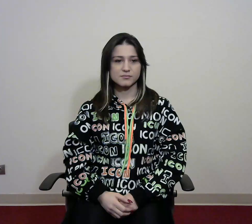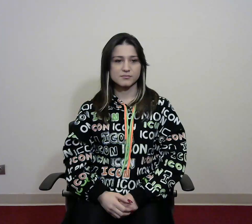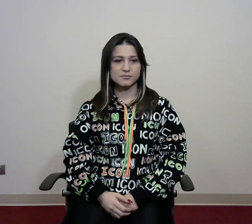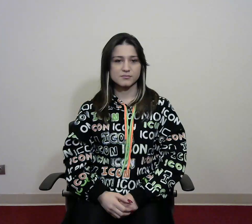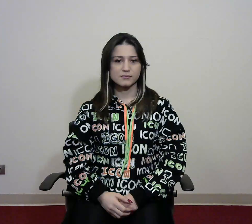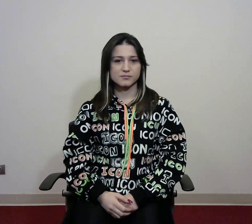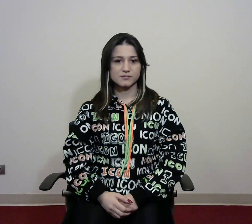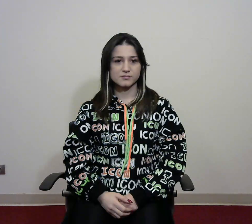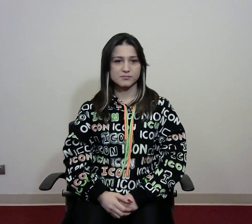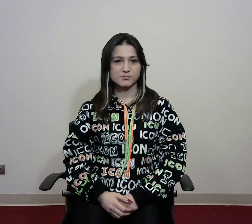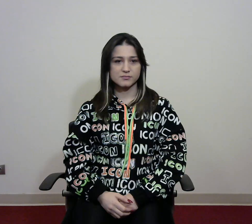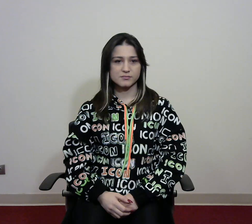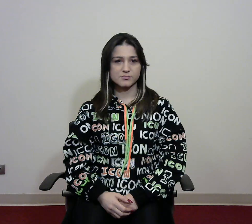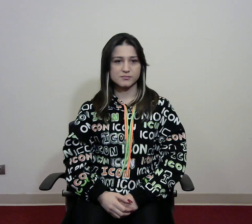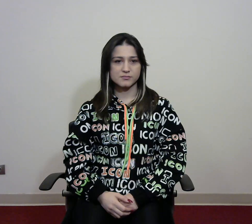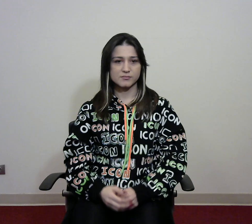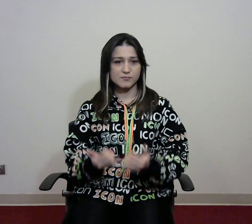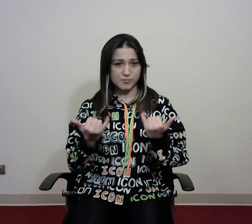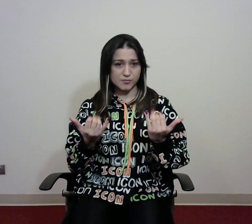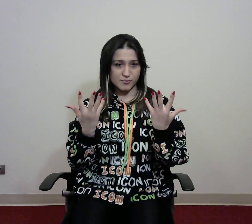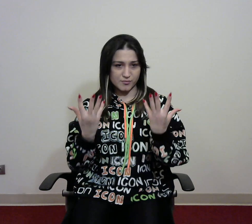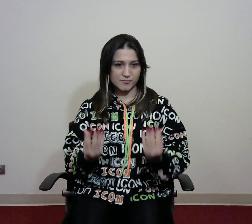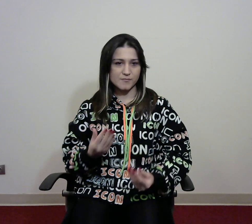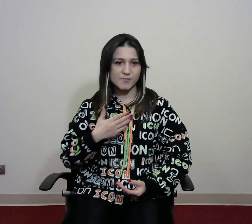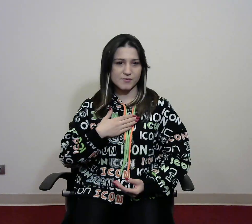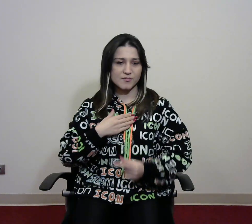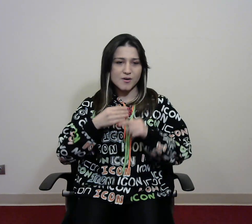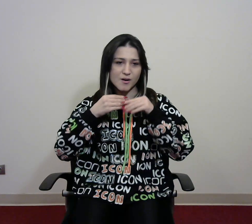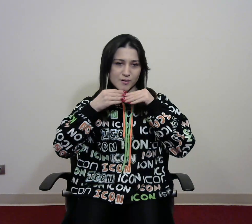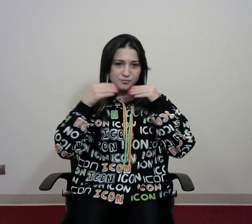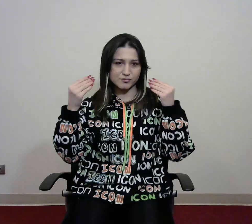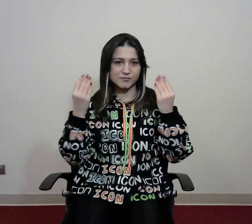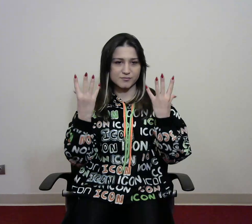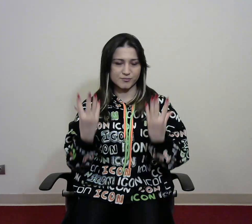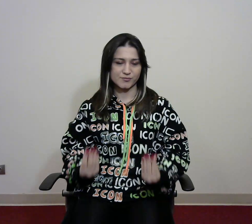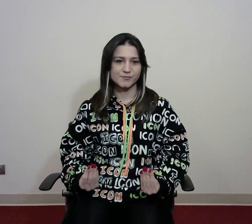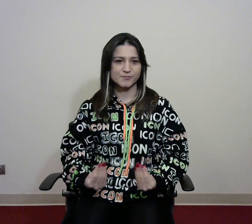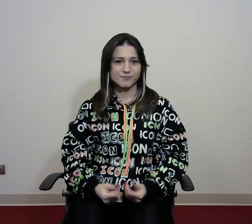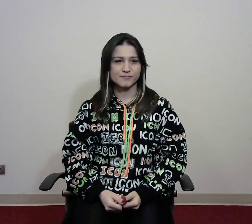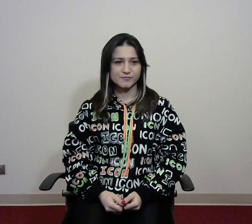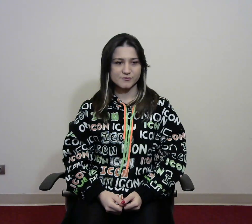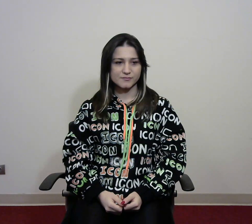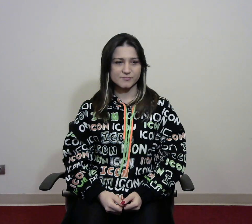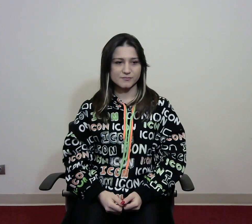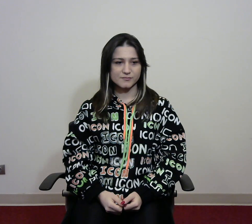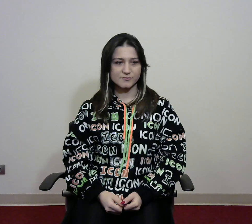Bu gün mənim ad günümdür